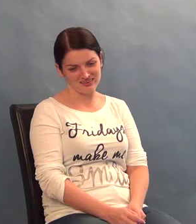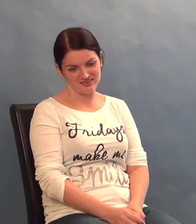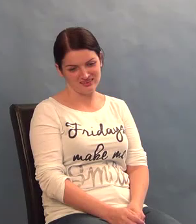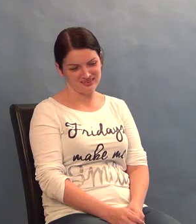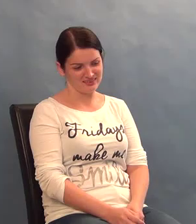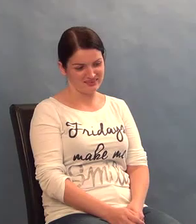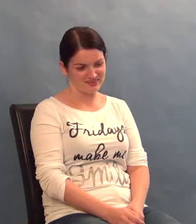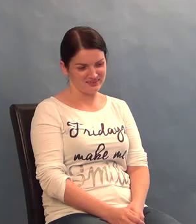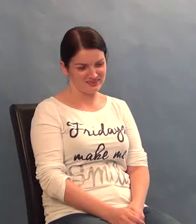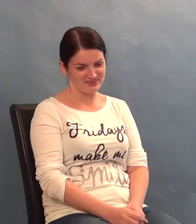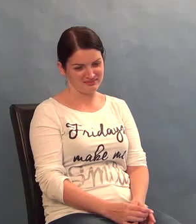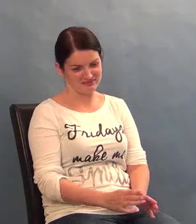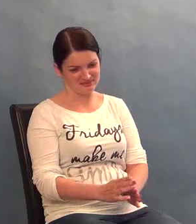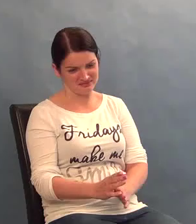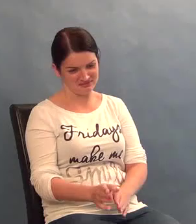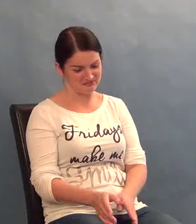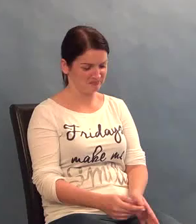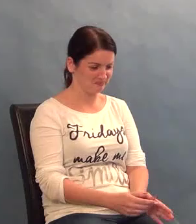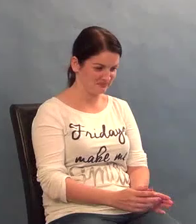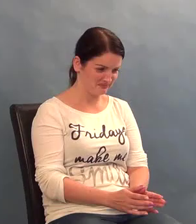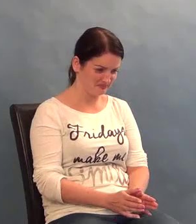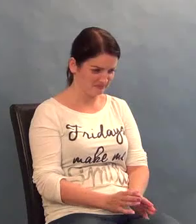A dwudziestego szóstego lutego?